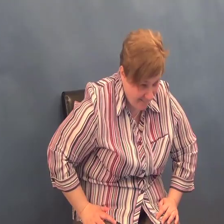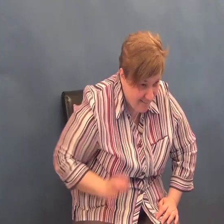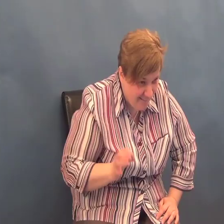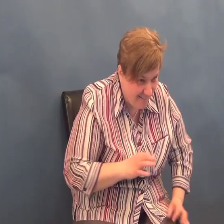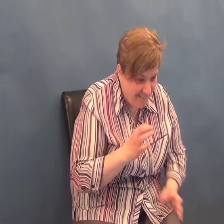Tak? Opowiadać?